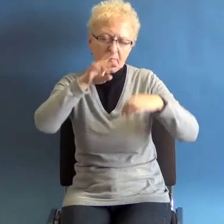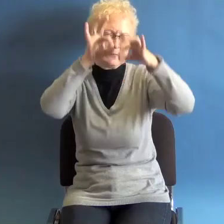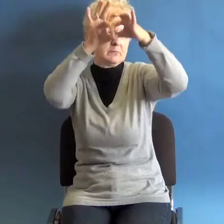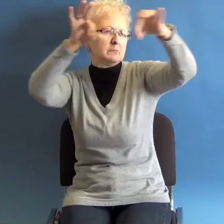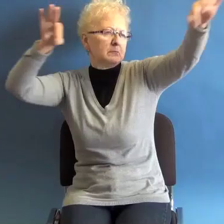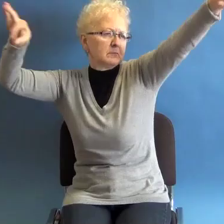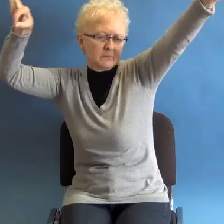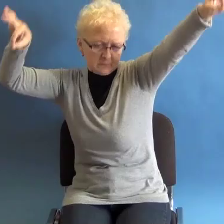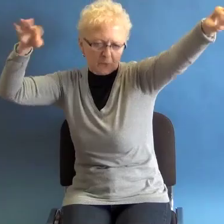Są rozwieszone na sznurku.